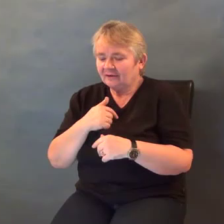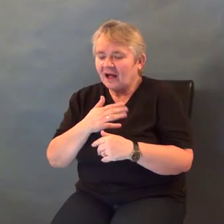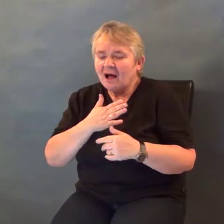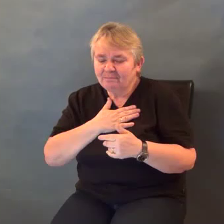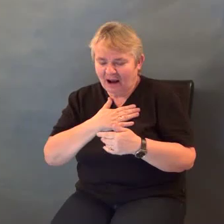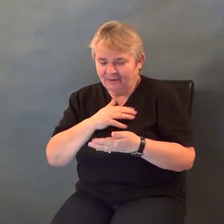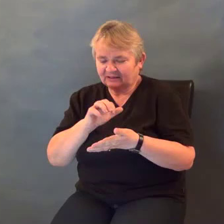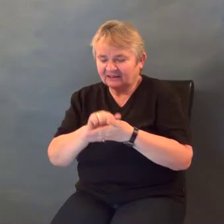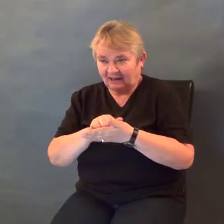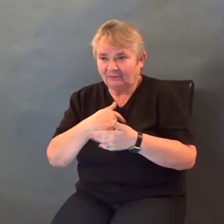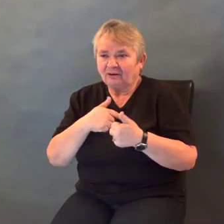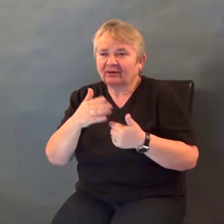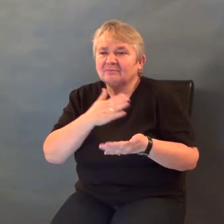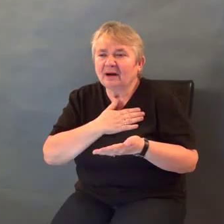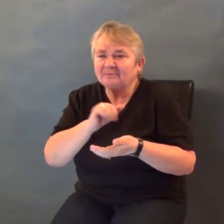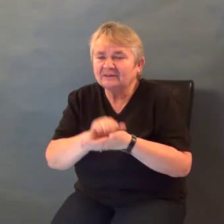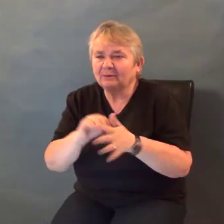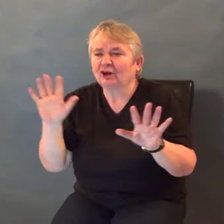Jestem zajęta.